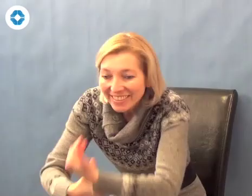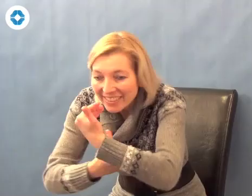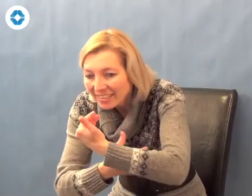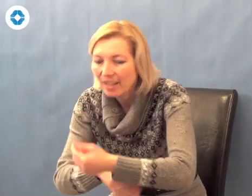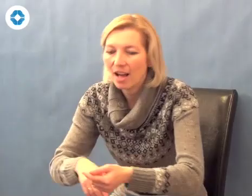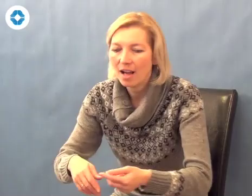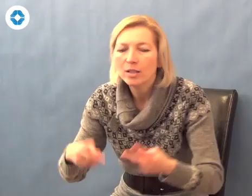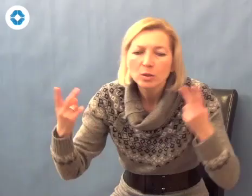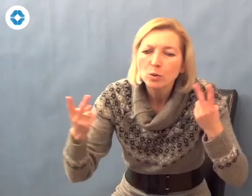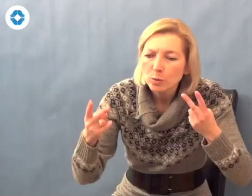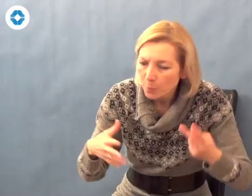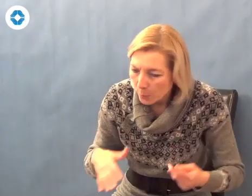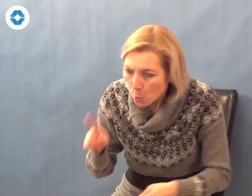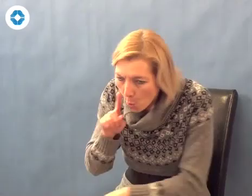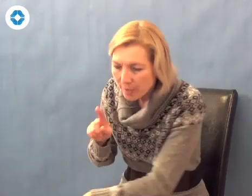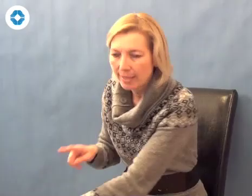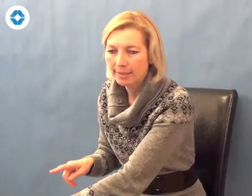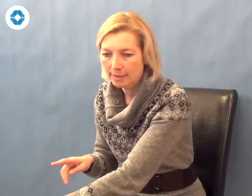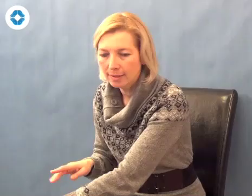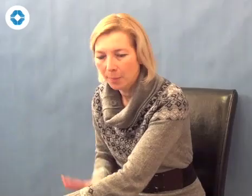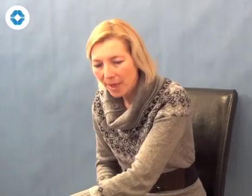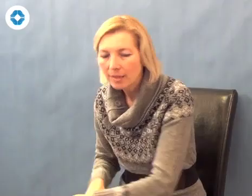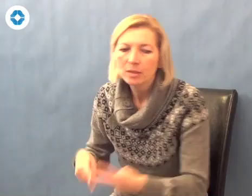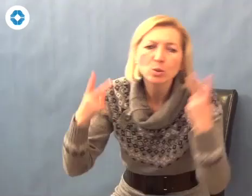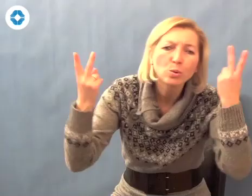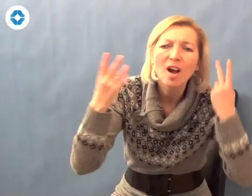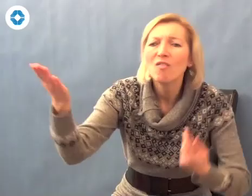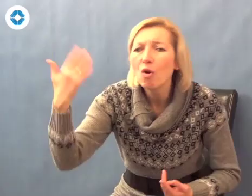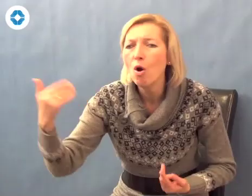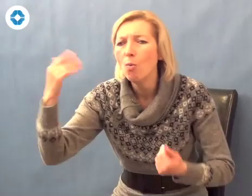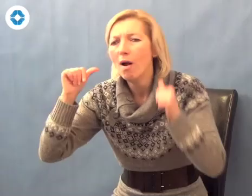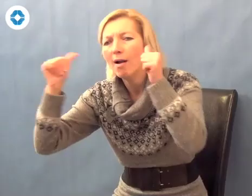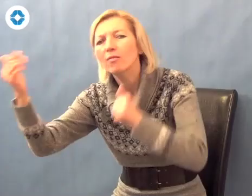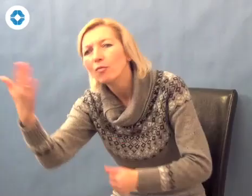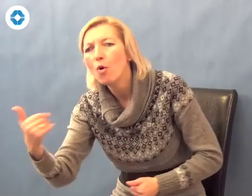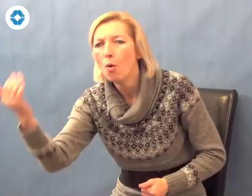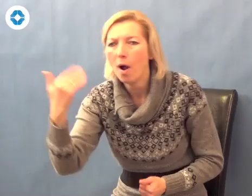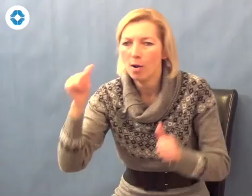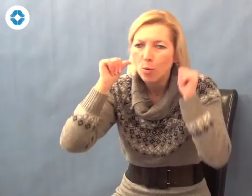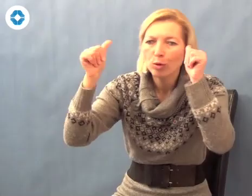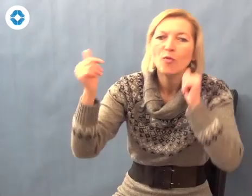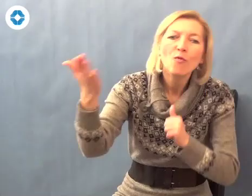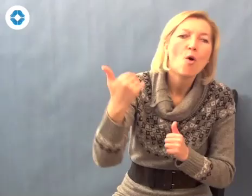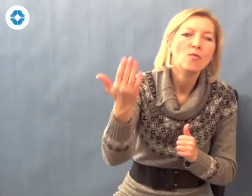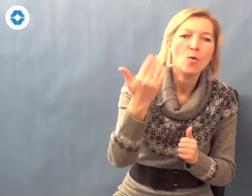Chłopiec z psem szukali nadal, wołali, krzyczeli.